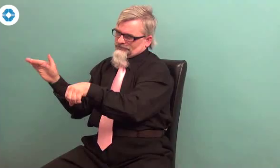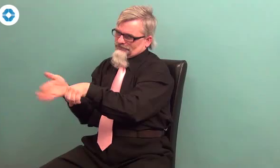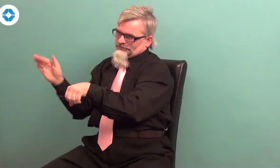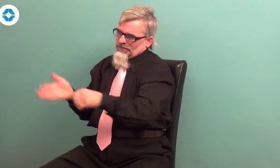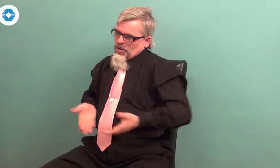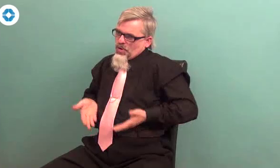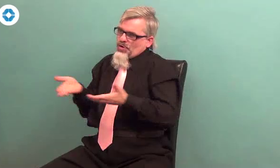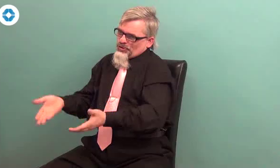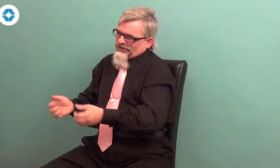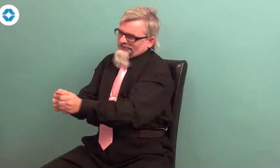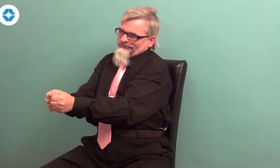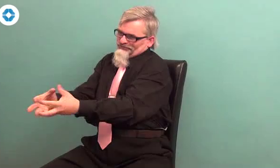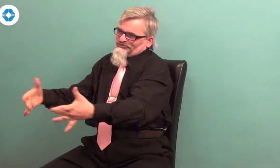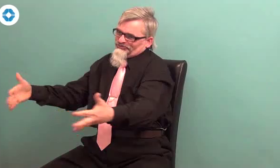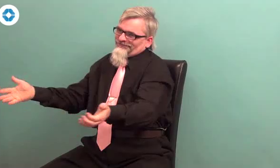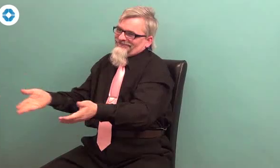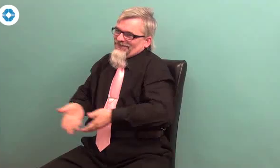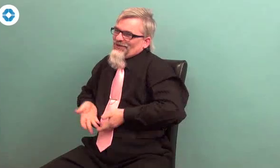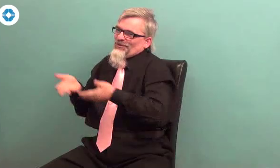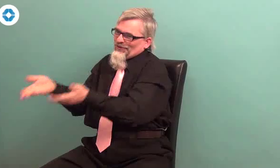Urodziło im się wiele żabek.